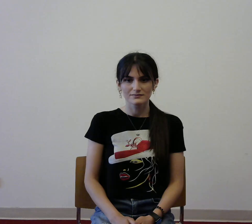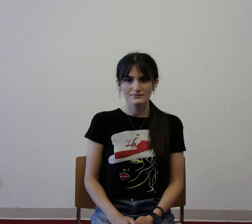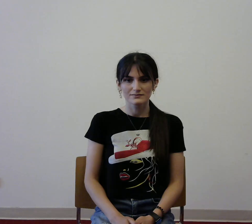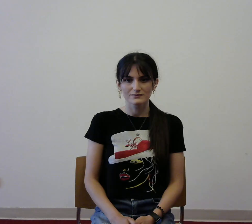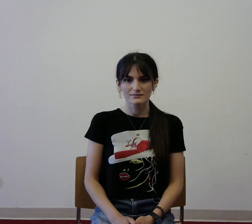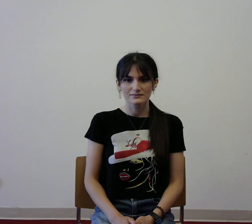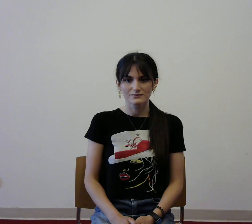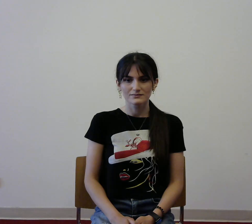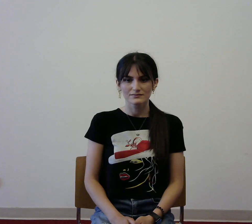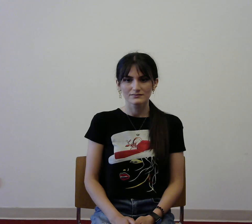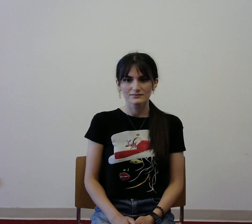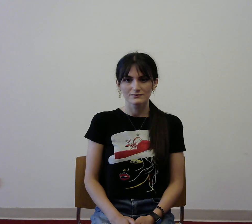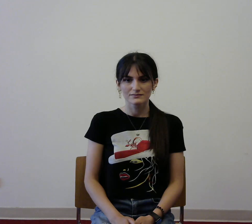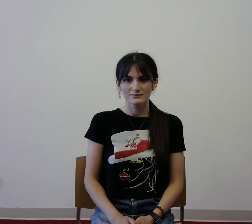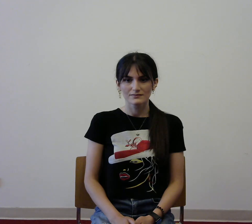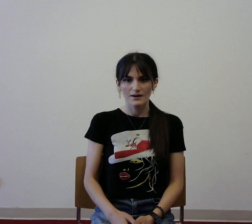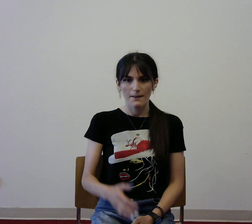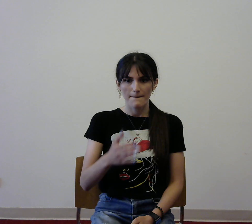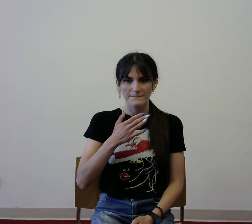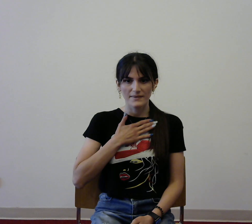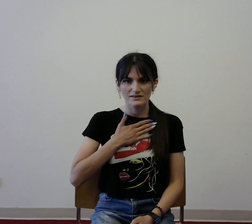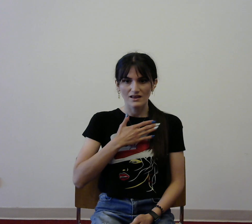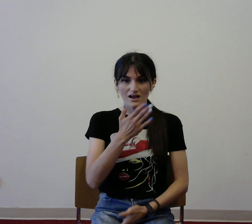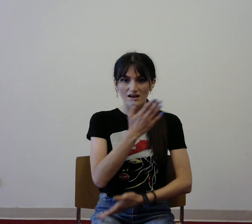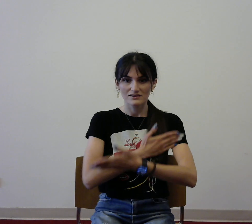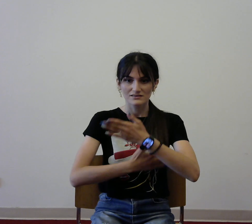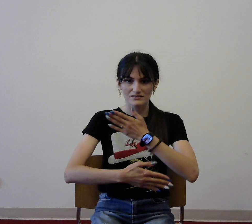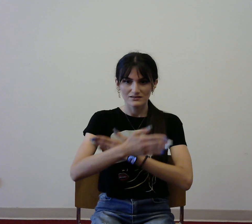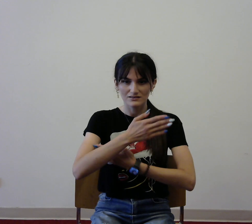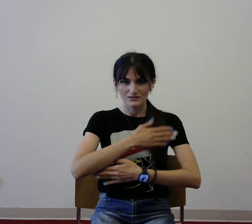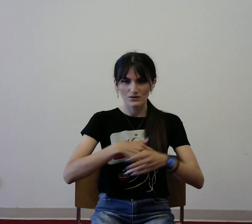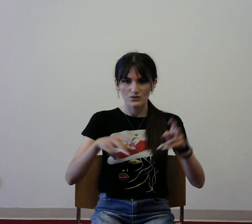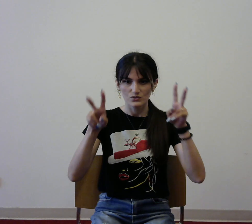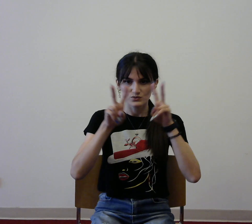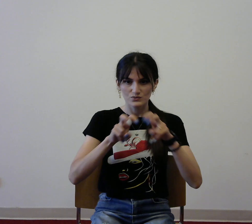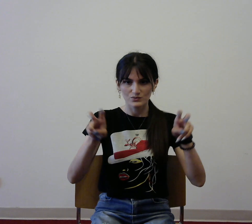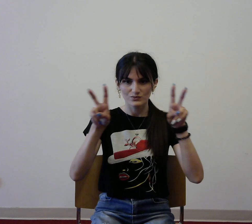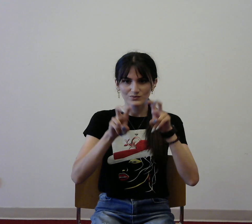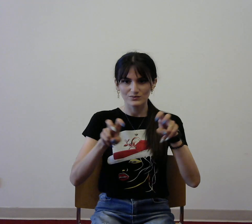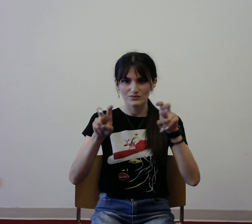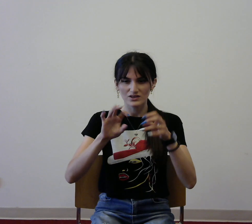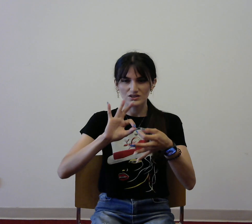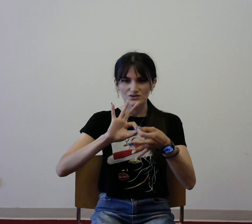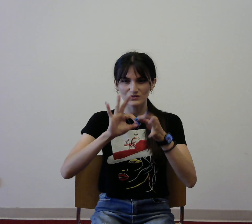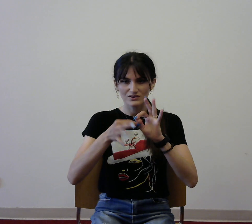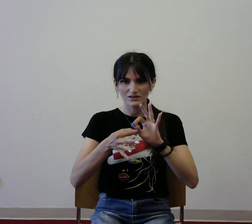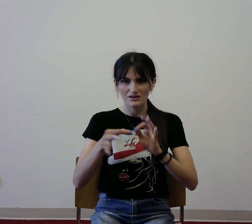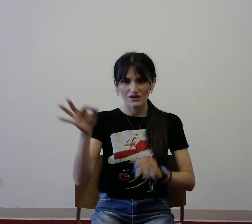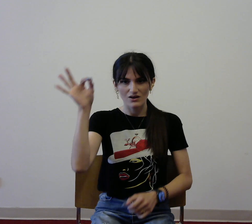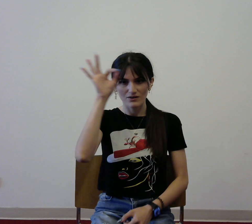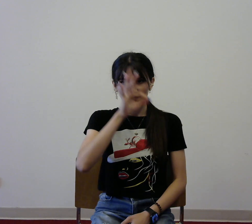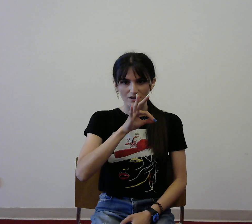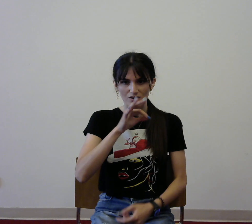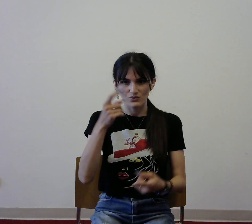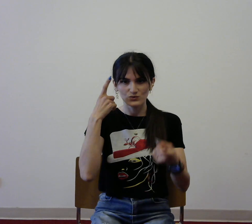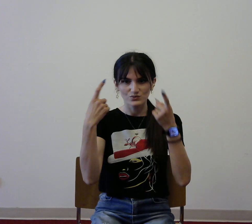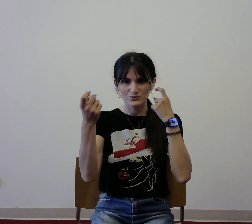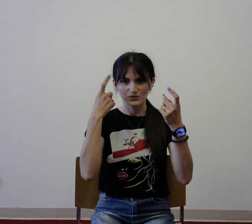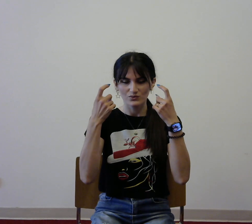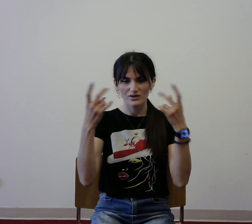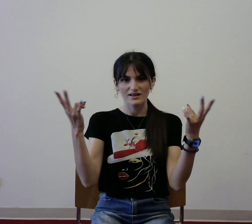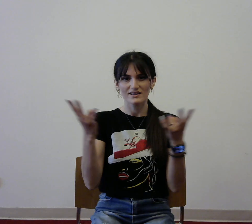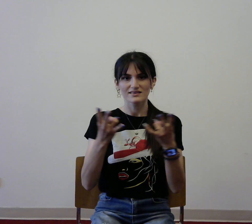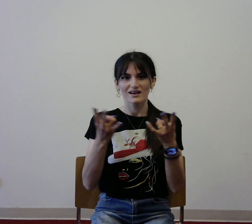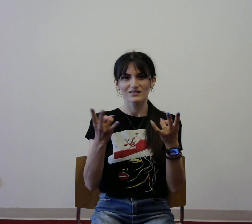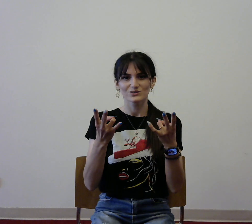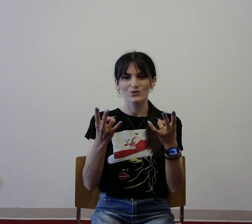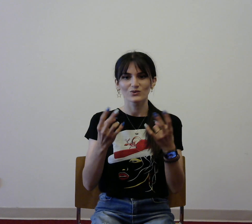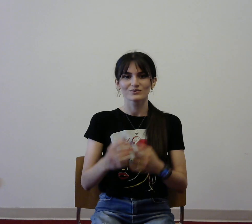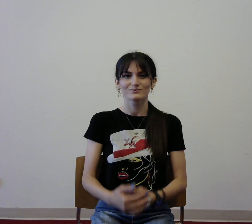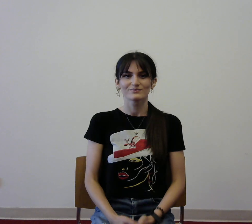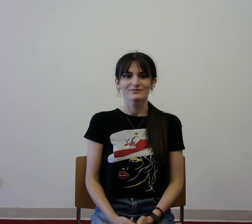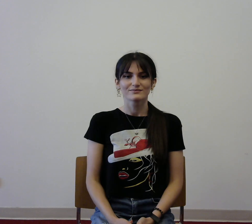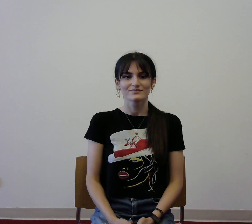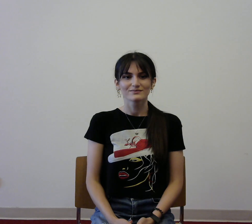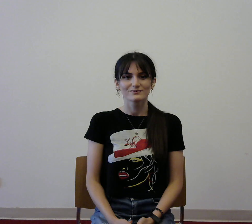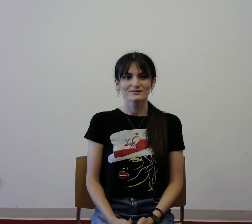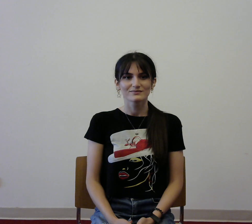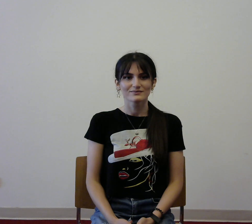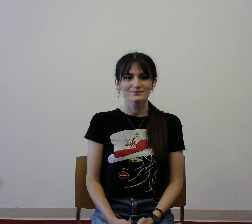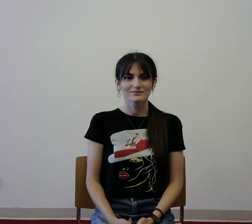Mənə əlillik müayinəsinin nəticəsi barədə məlumat lazımdır